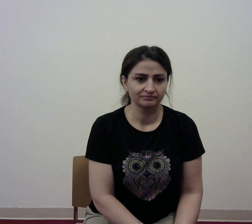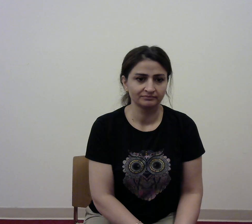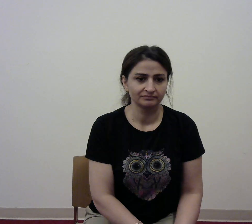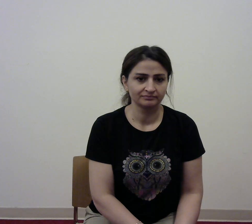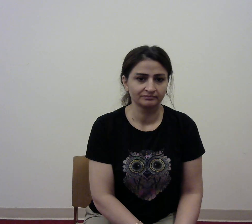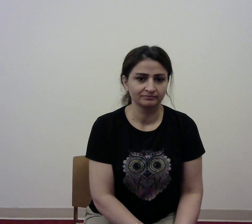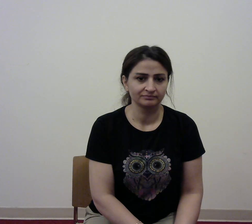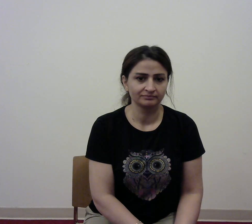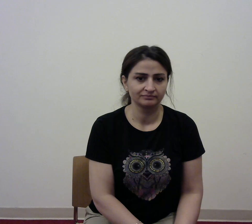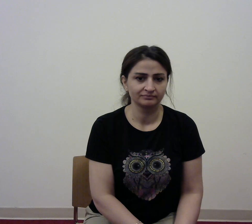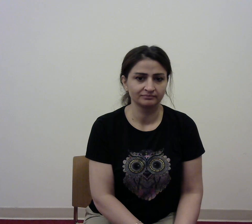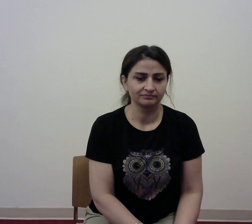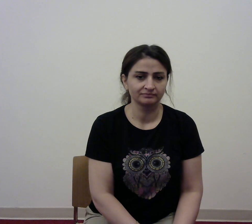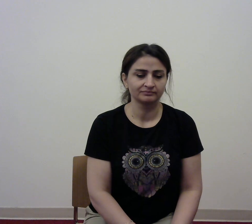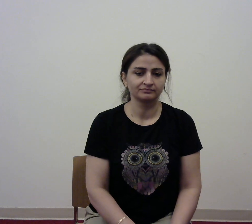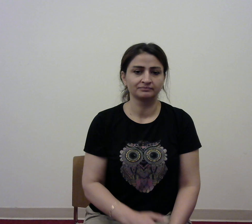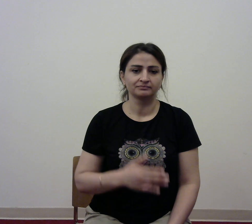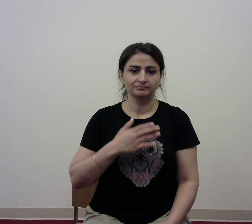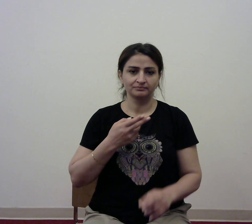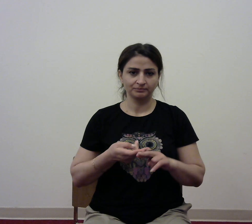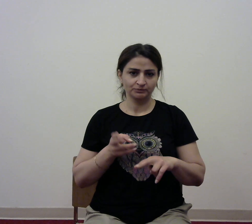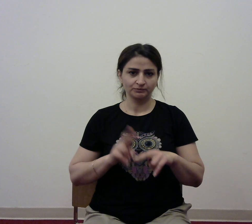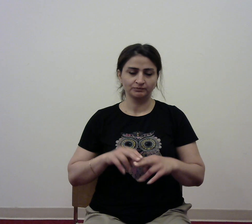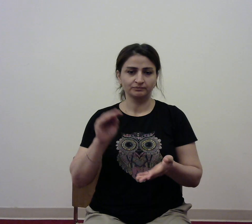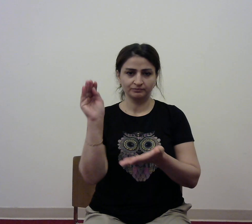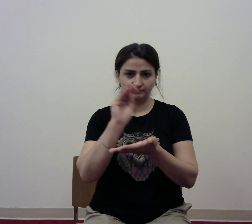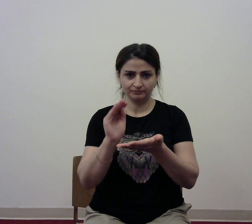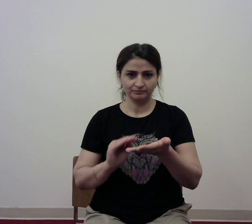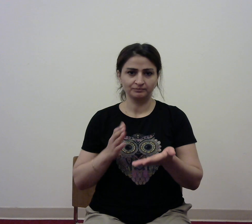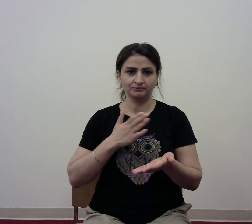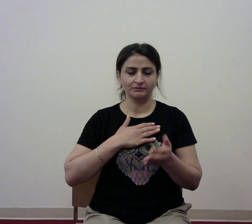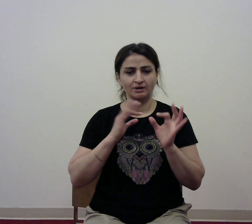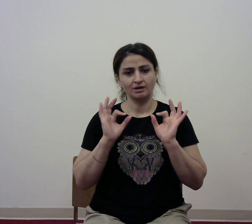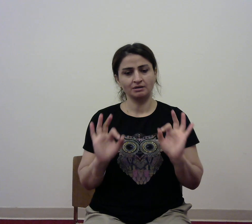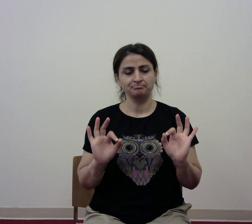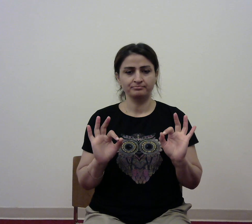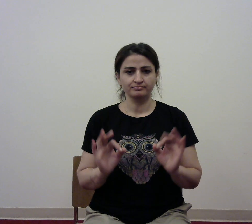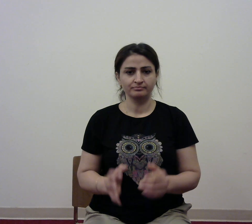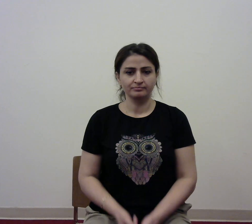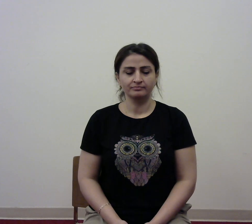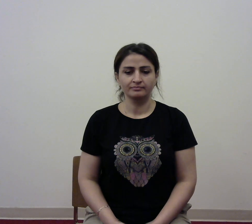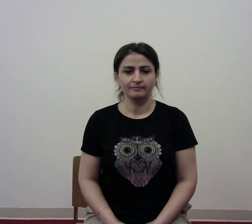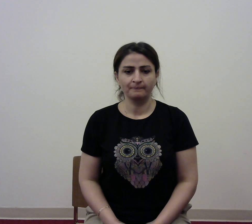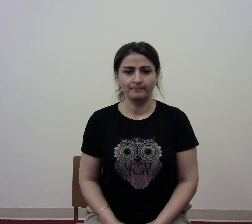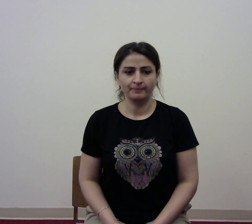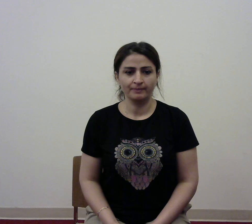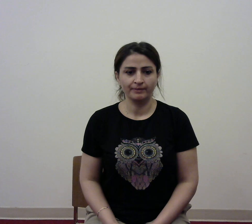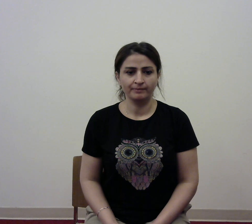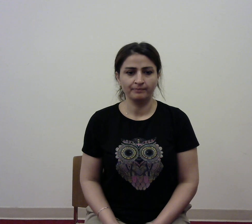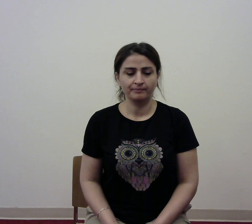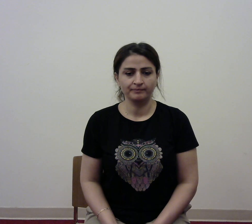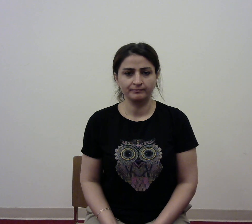Bu yazılar mənə aiddir